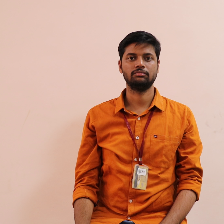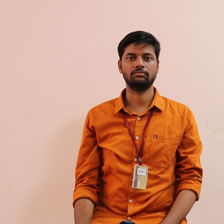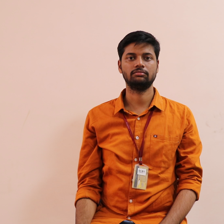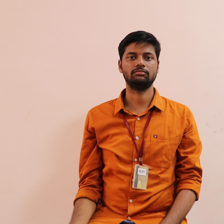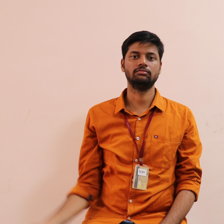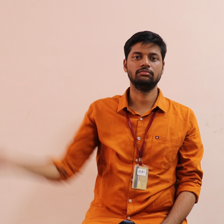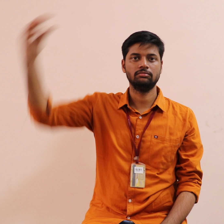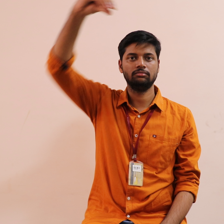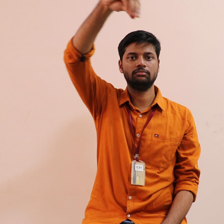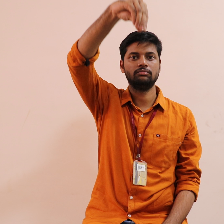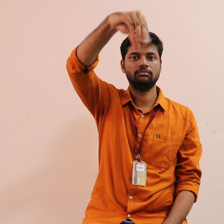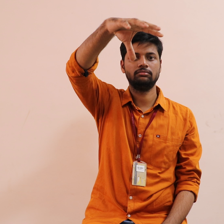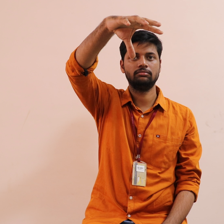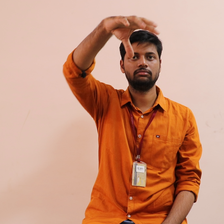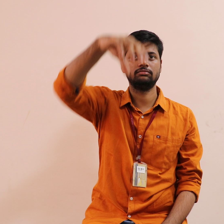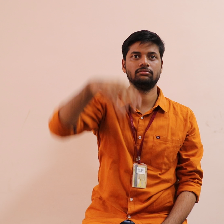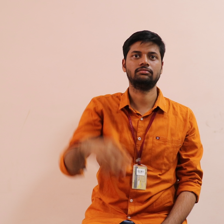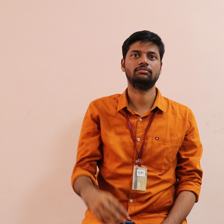turn on light turn off light